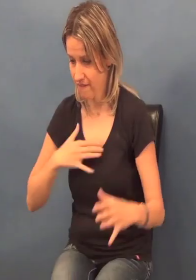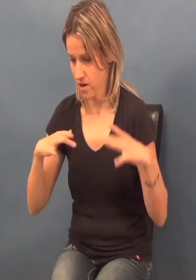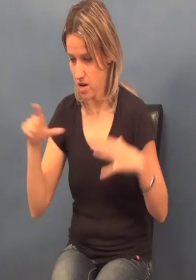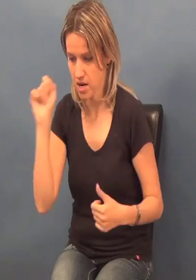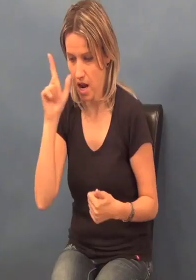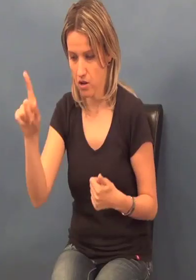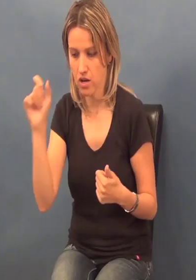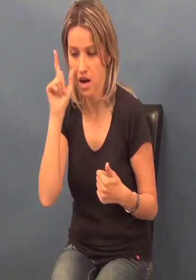Mam wolny poranek.